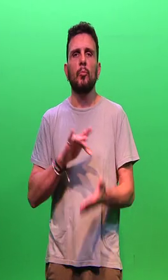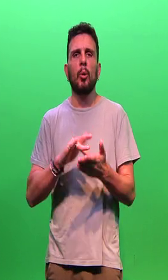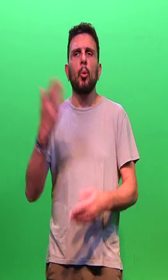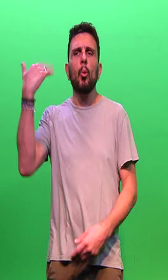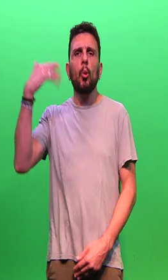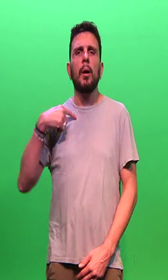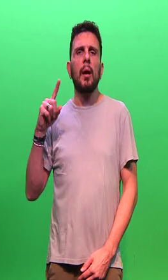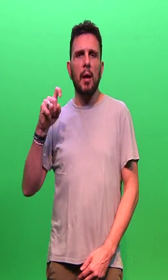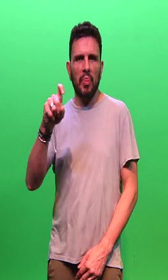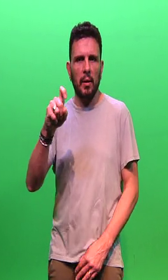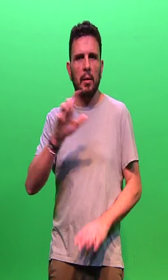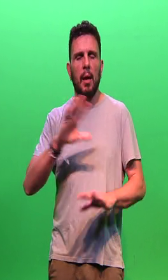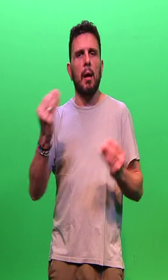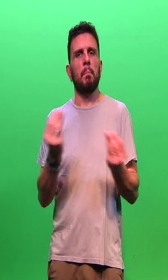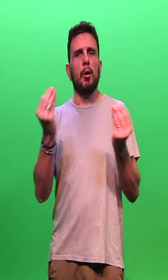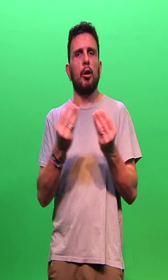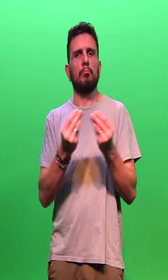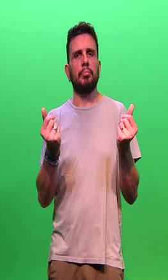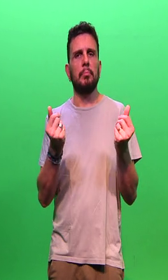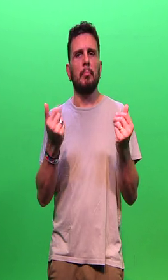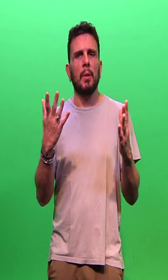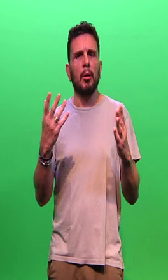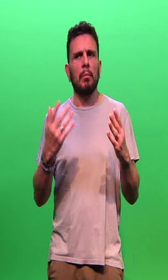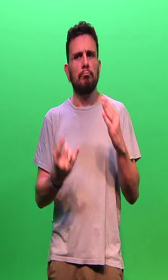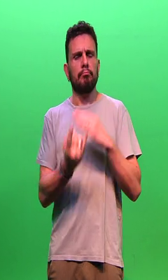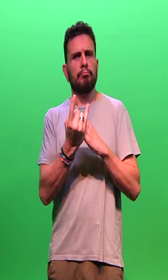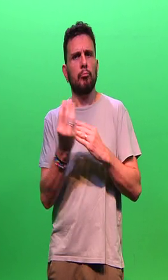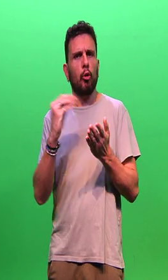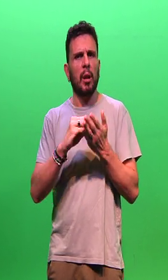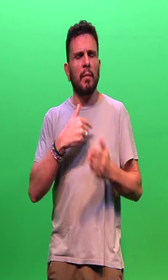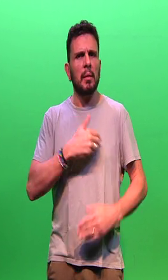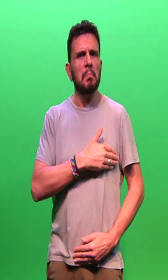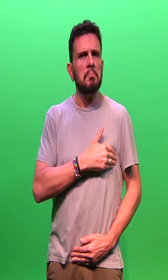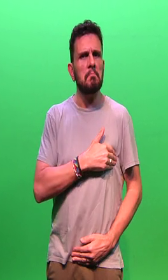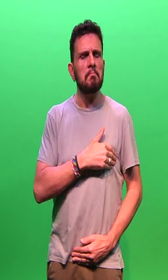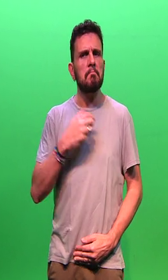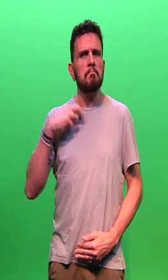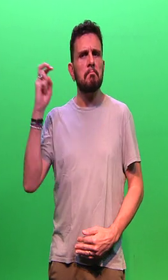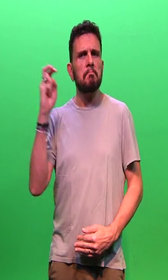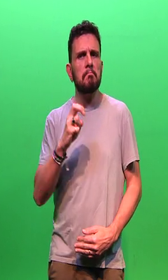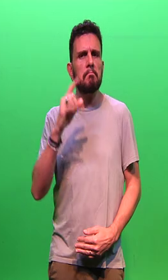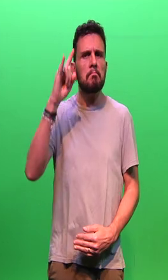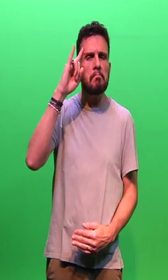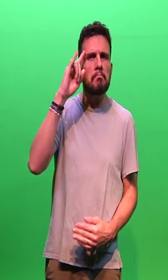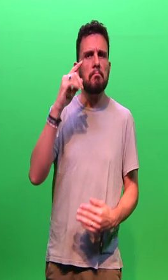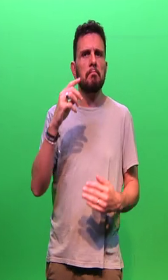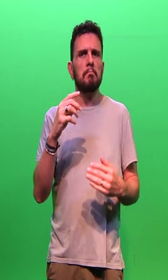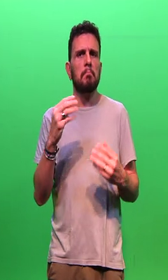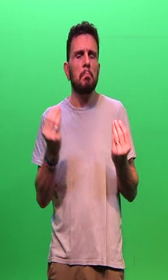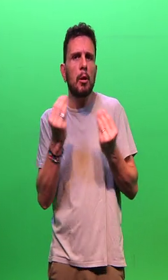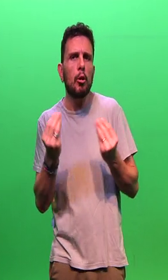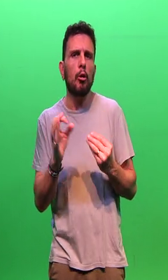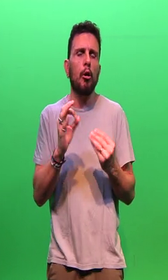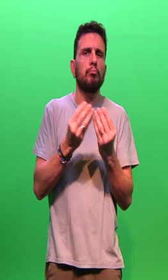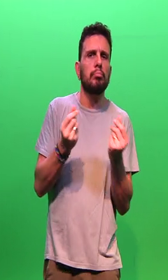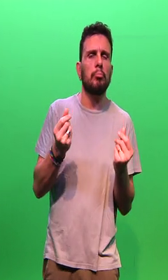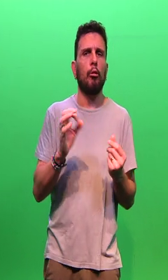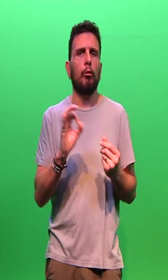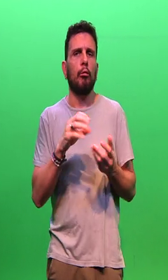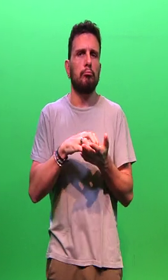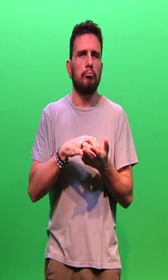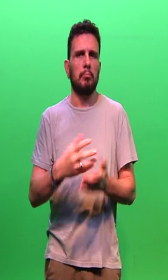Fa temps vaig tenir càncer i vaig millorar, va desaparèixer, però ara em torna a fer mal aquí al costat del pit. Vinc per si de cas, per saber si estic millor, si ha desaparegut o què.